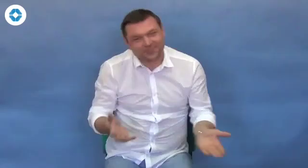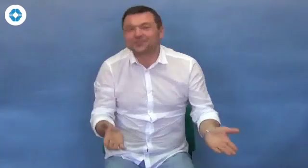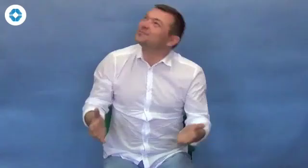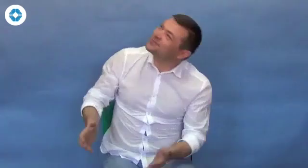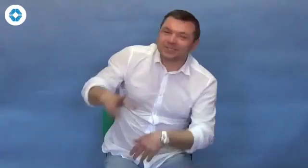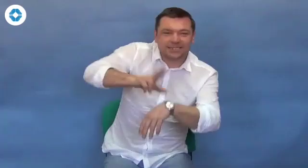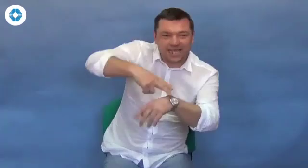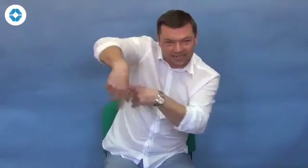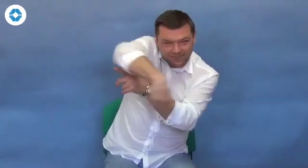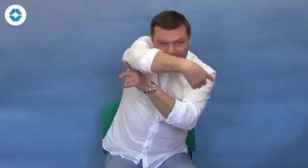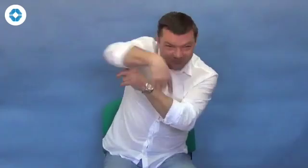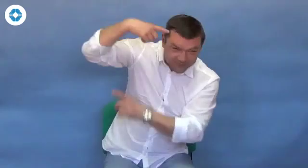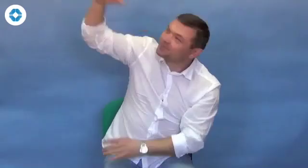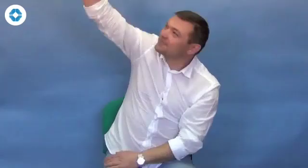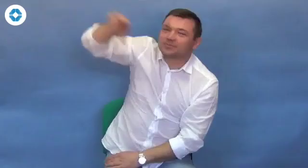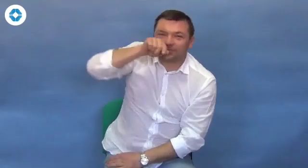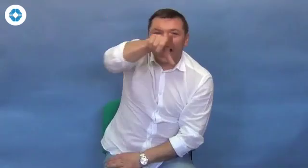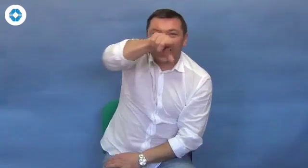Na ścianie wisi zegar z kukułką.